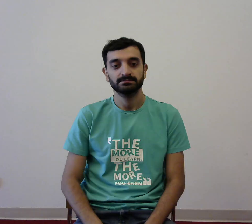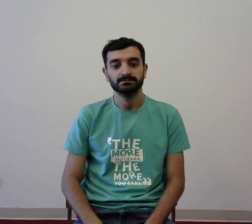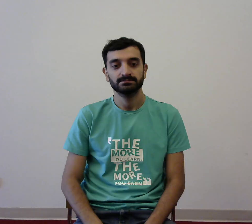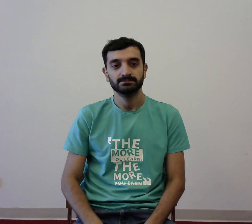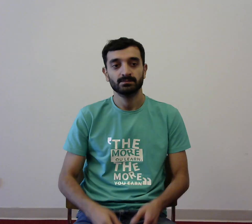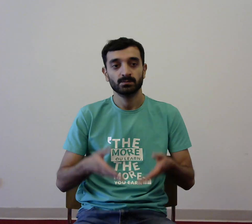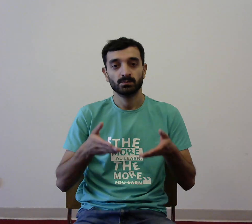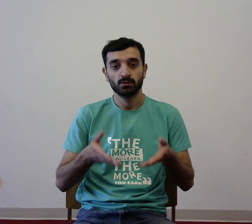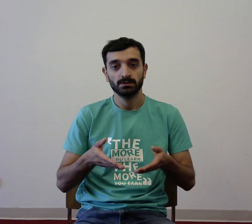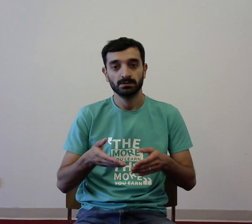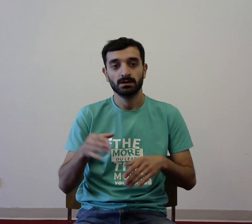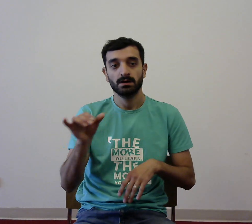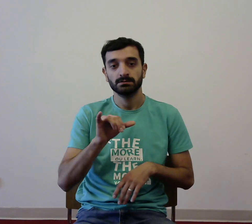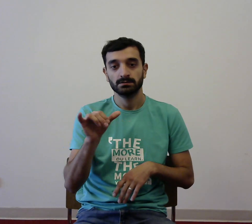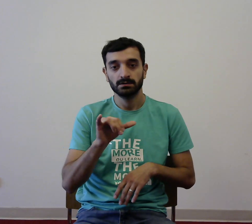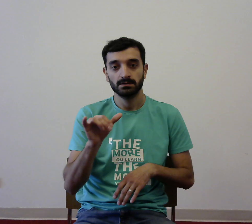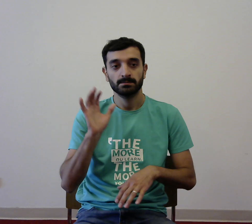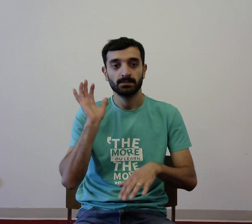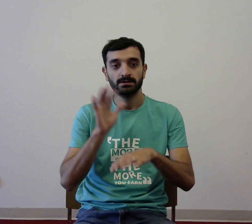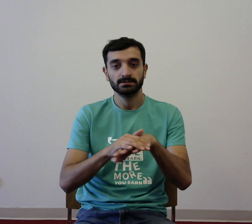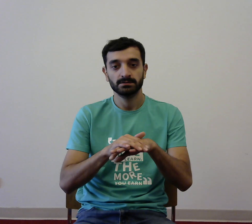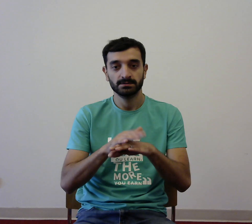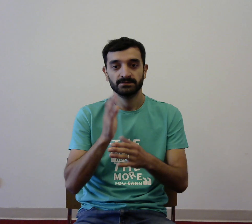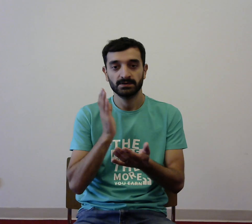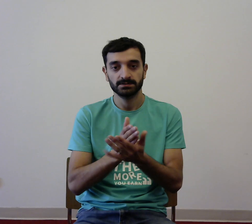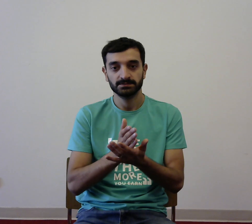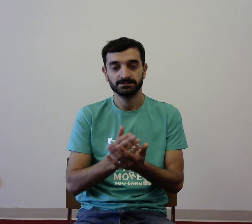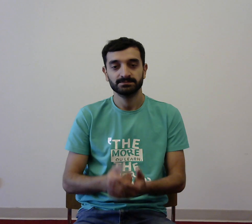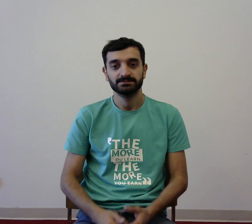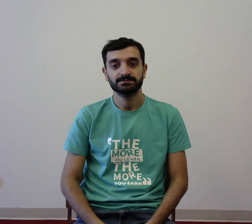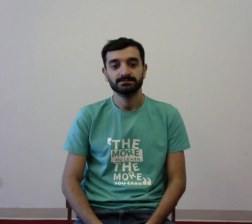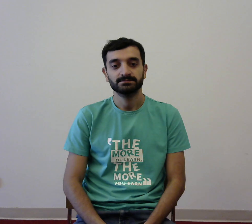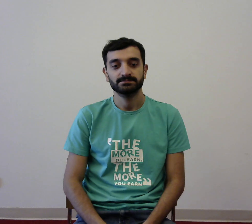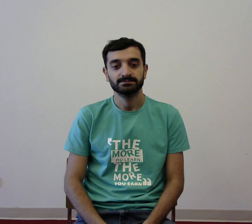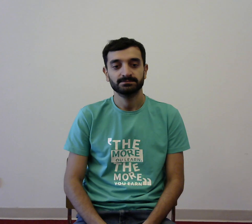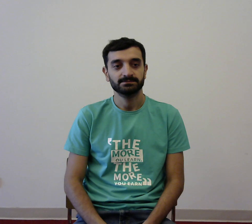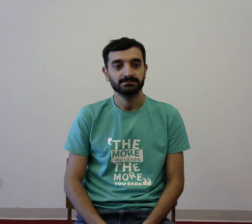Burda harda bank var?